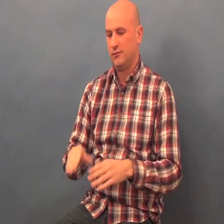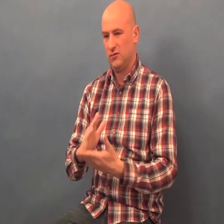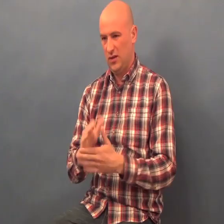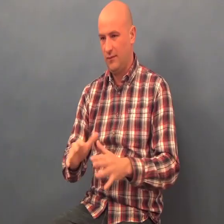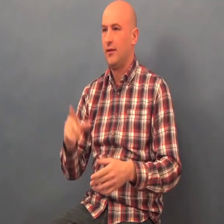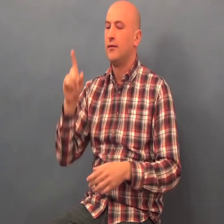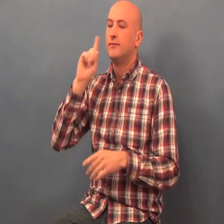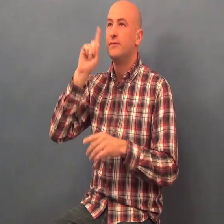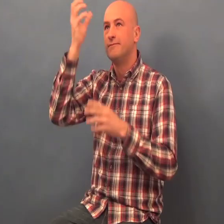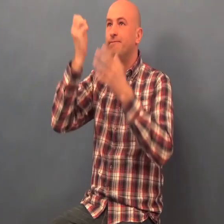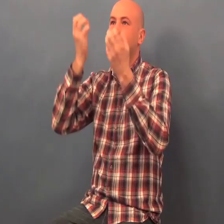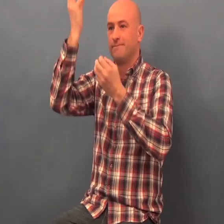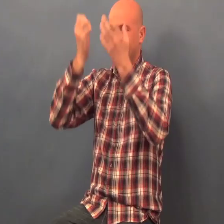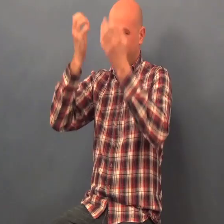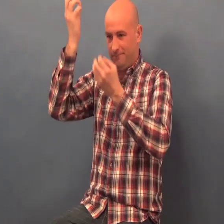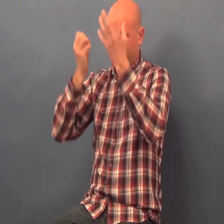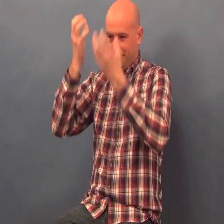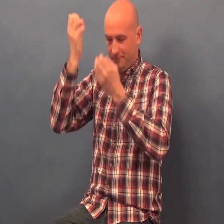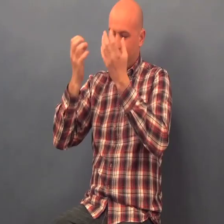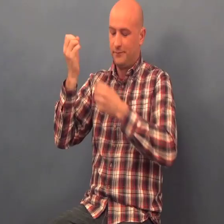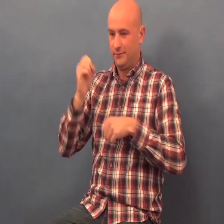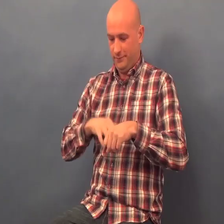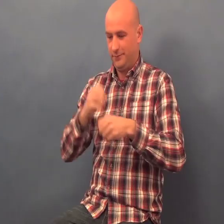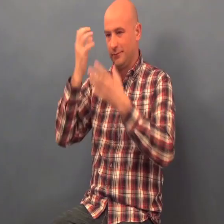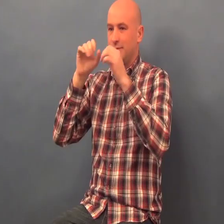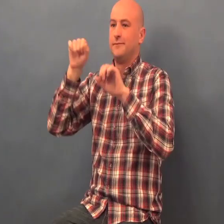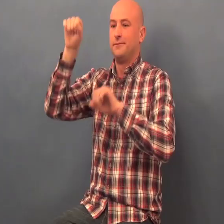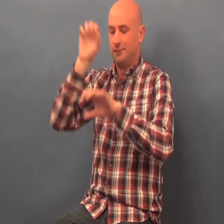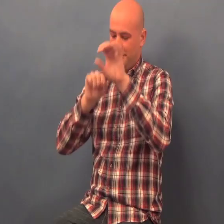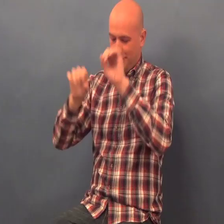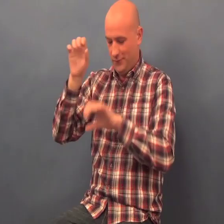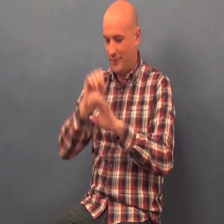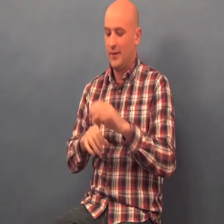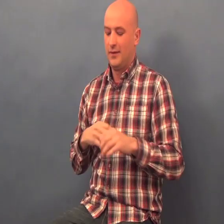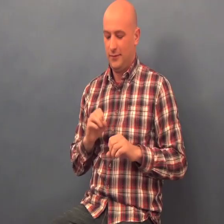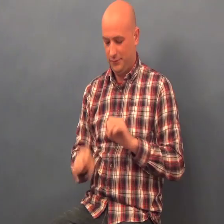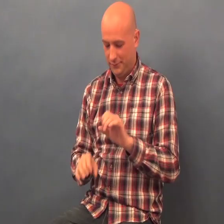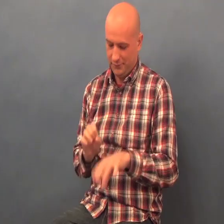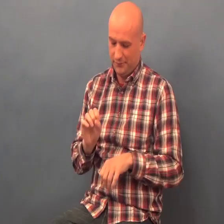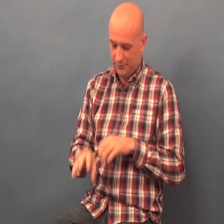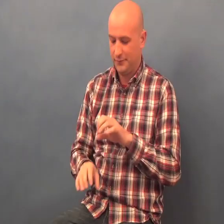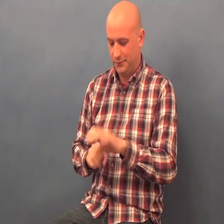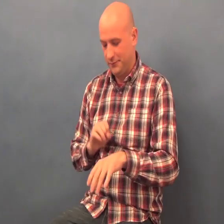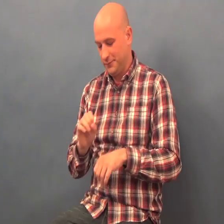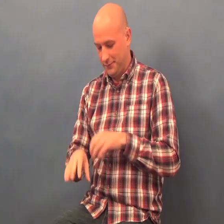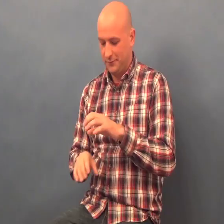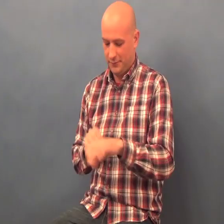Mężczyzna zbiera gruszki na drzewie - wrzuca je do fartucha, schodzi z drabiny i wrzuca do kosza.